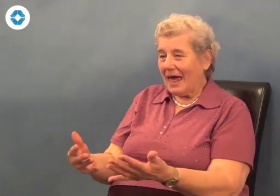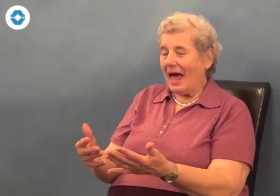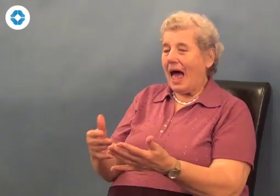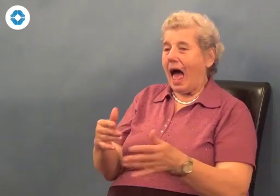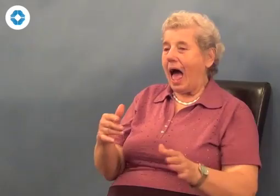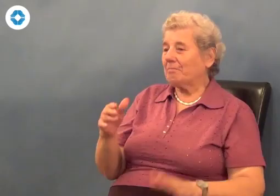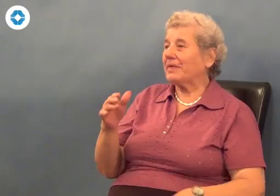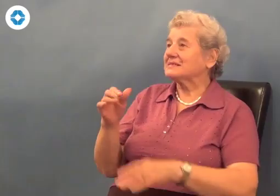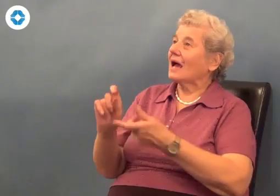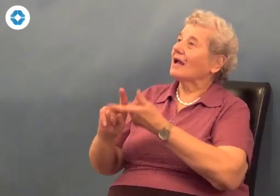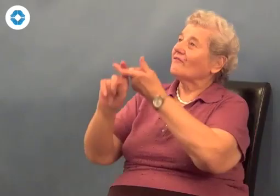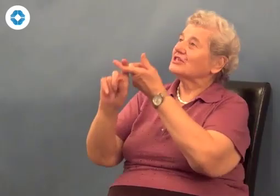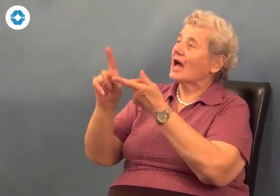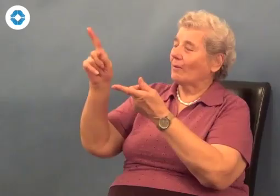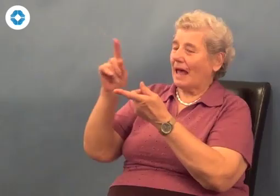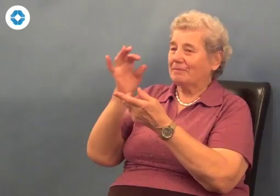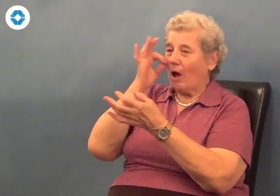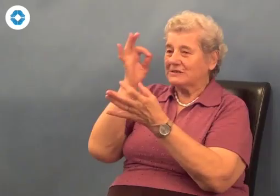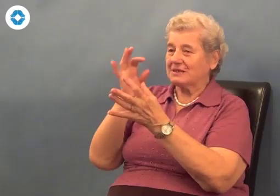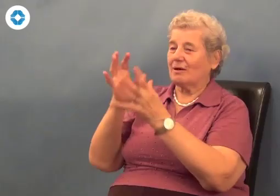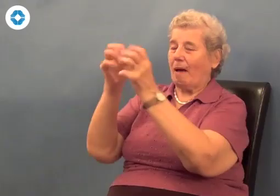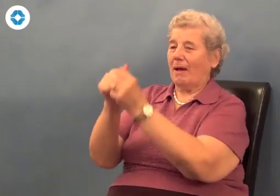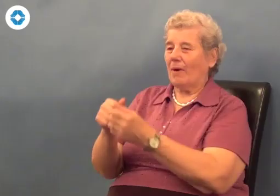A pies złapał ten ul z osami, co wisiał na drzewie.